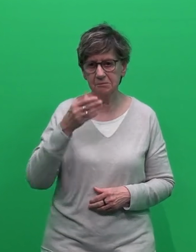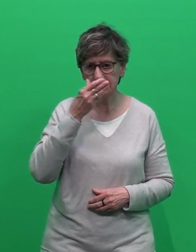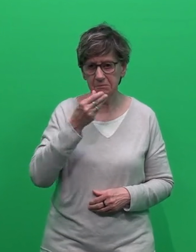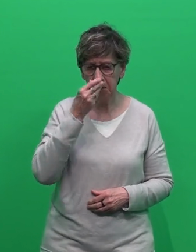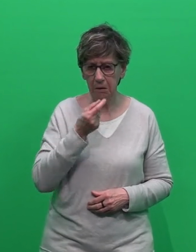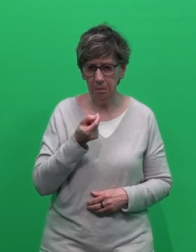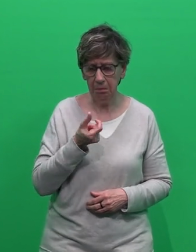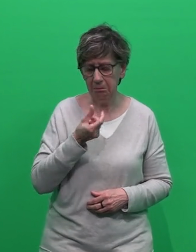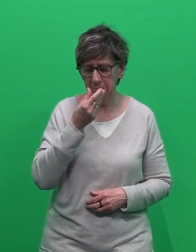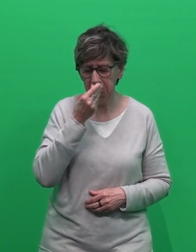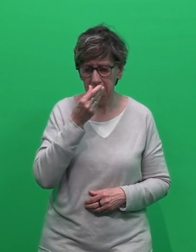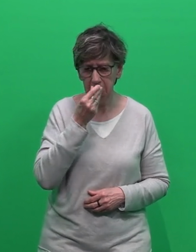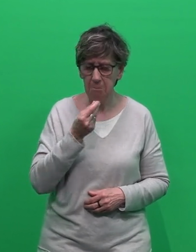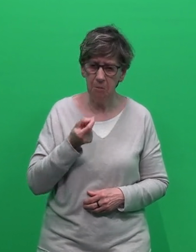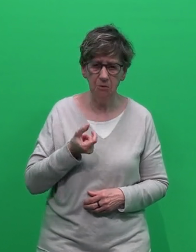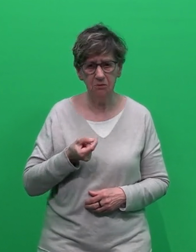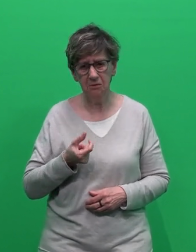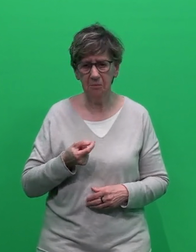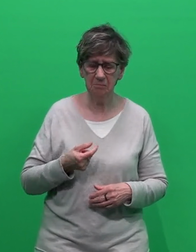Estic una mica constipada, tinc una mica de mocs.